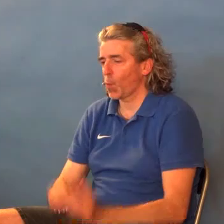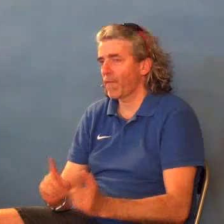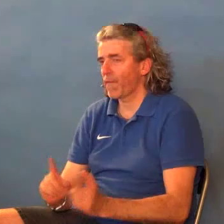Uwaga.